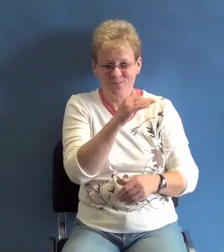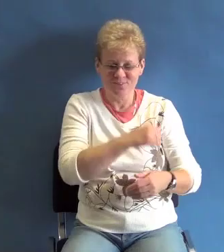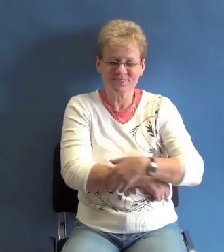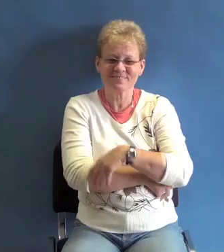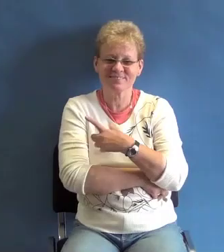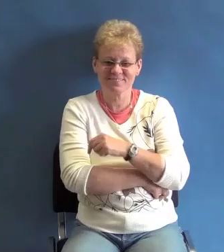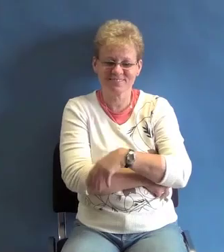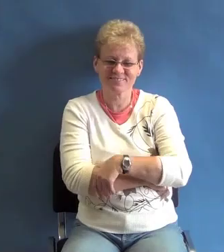Mały, duży.